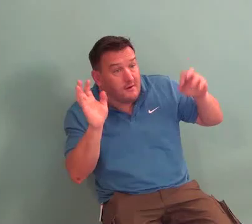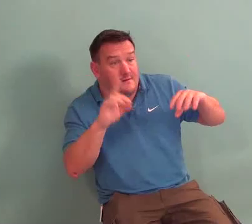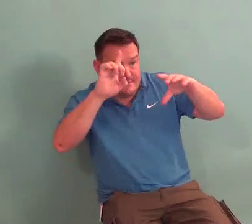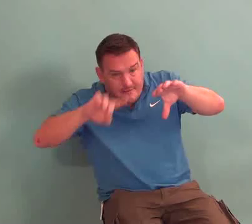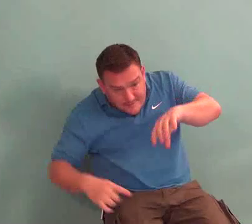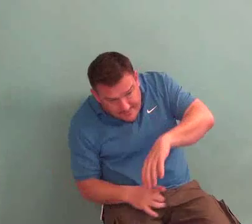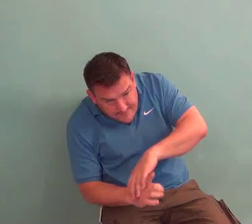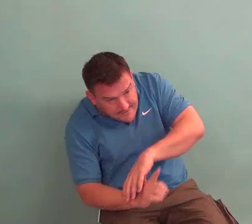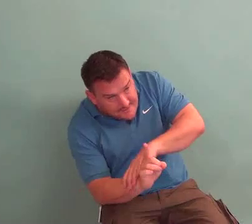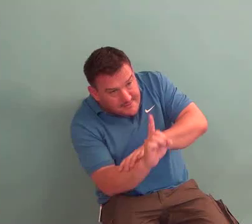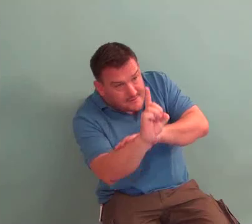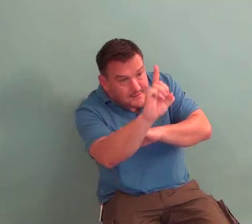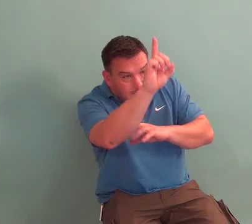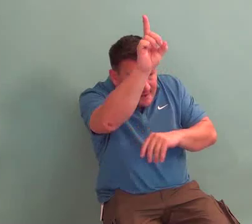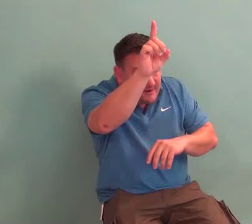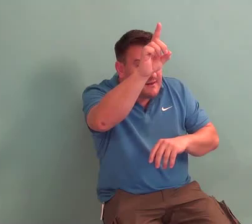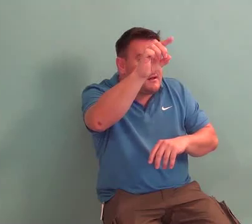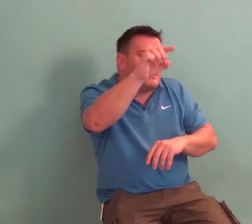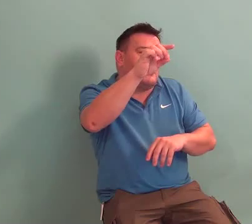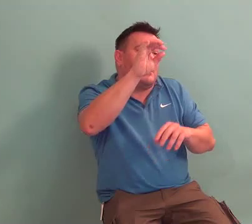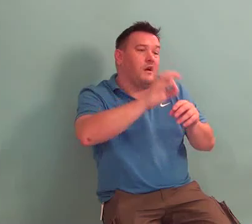Kot wchodzi przez rurę na górę.